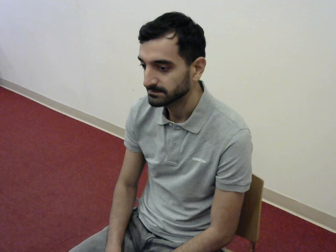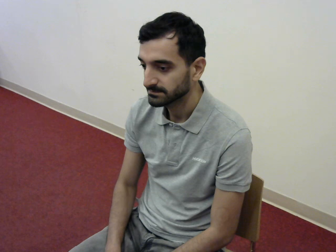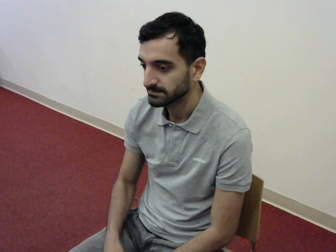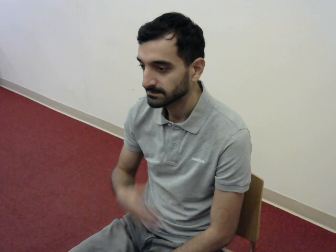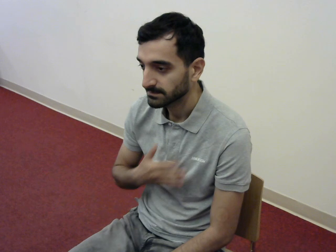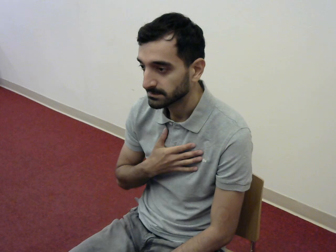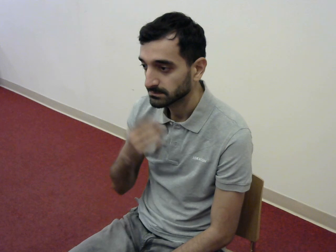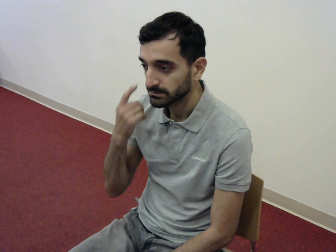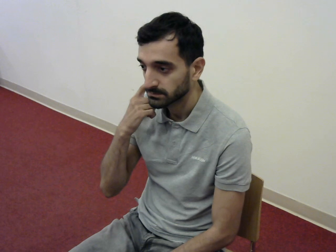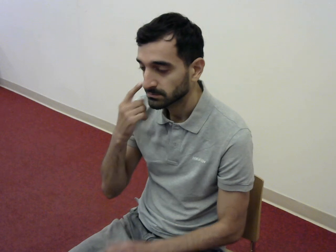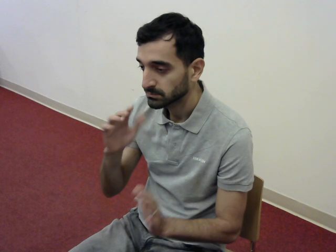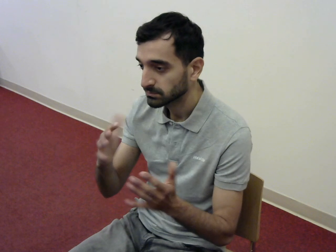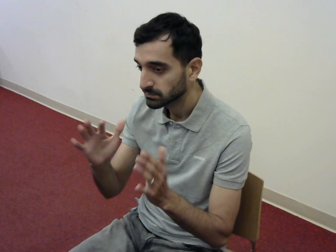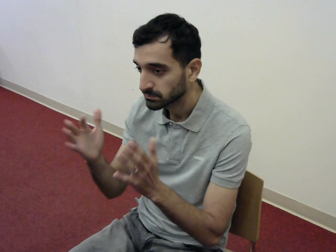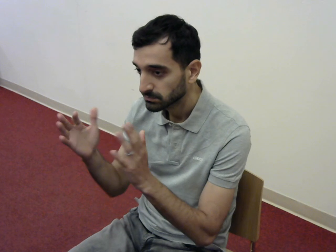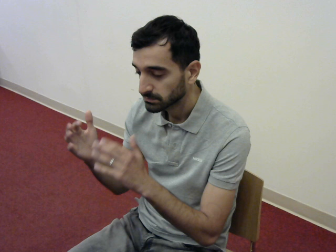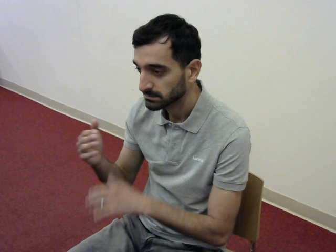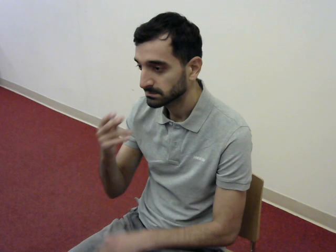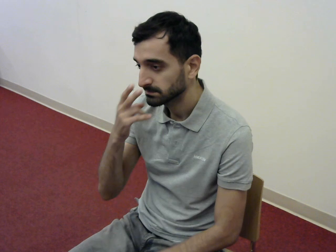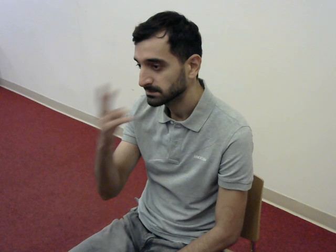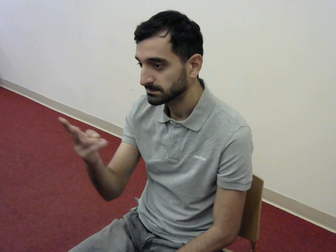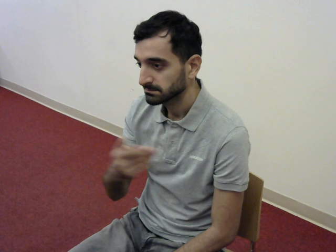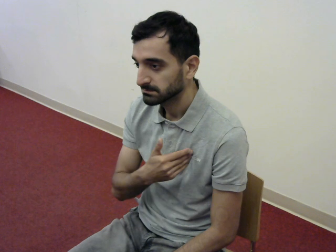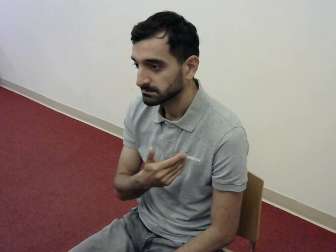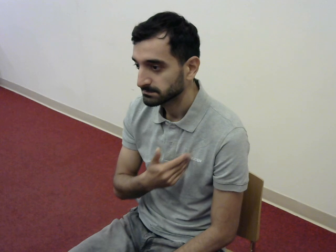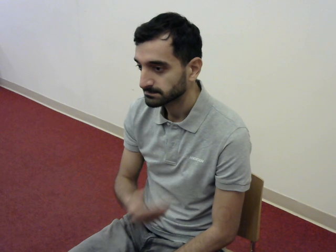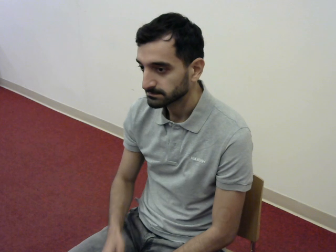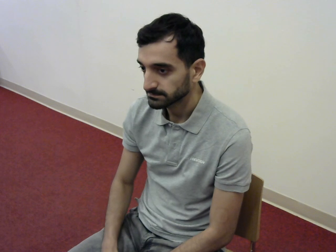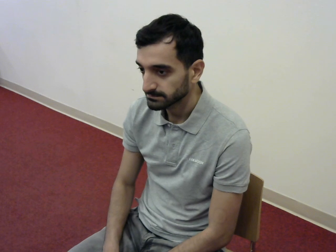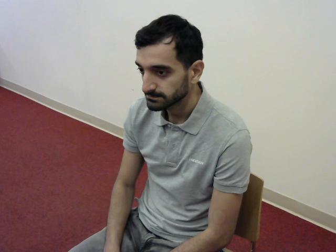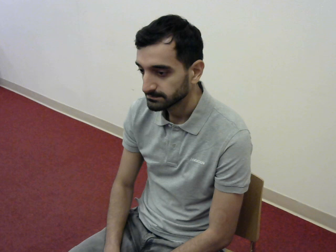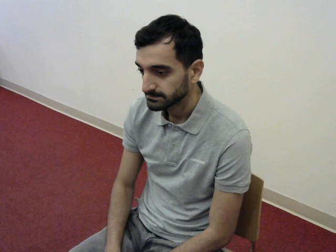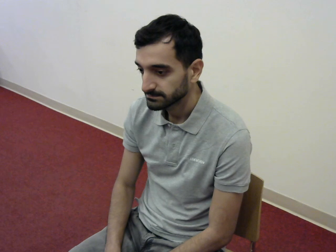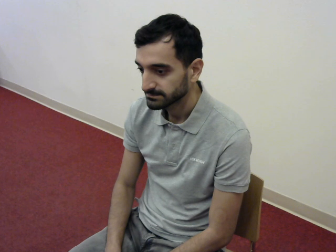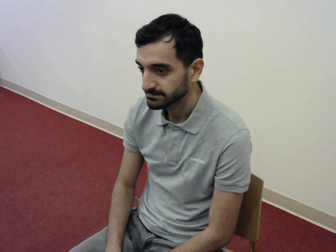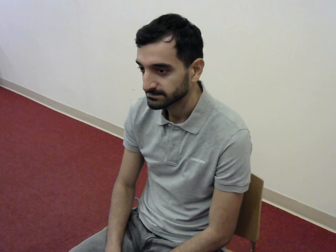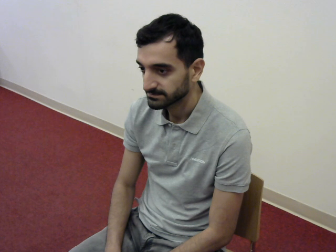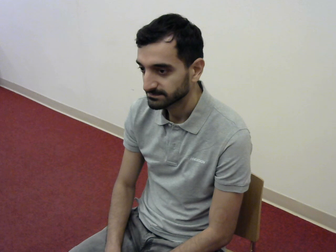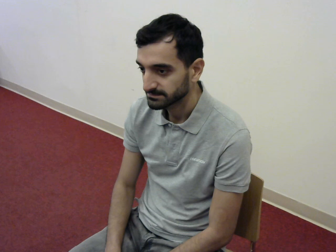Mən xəbərlərə baxmaq istəyirəm